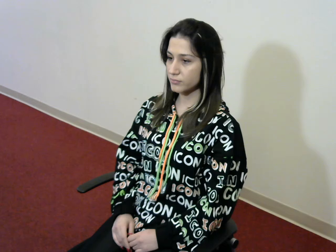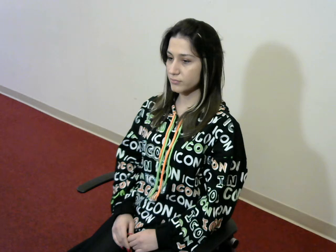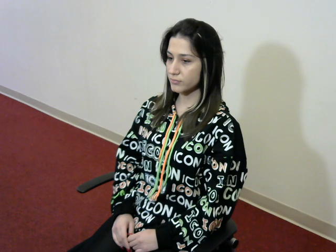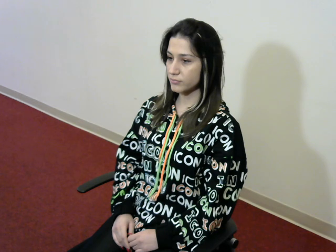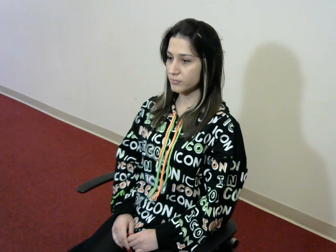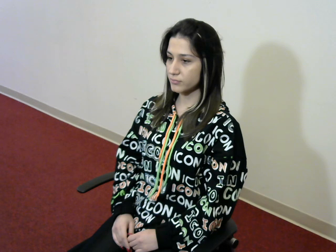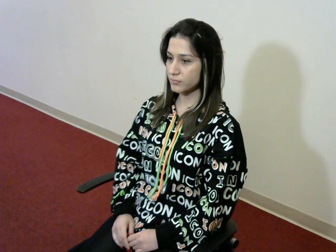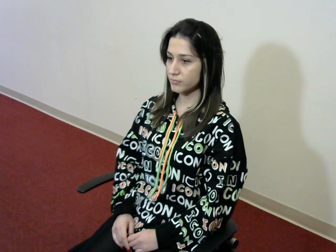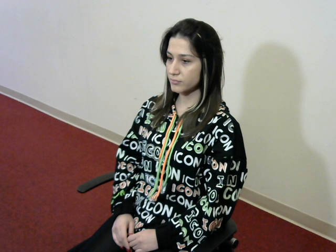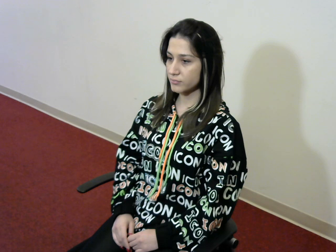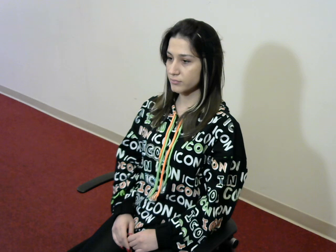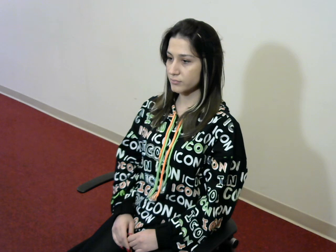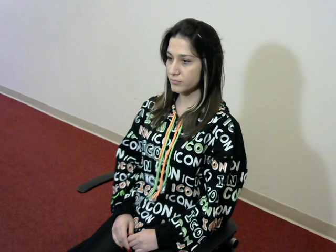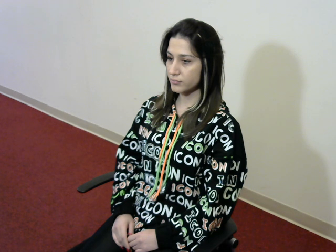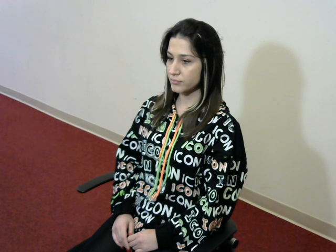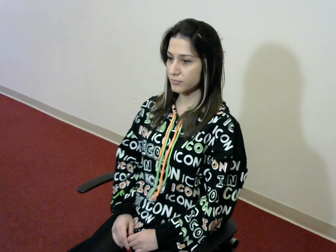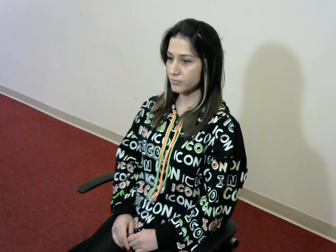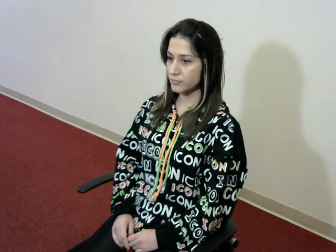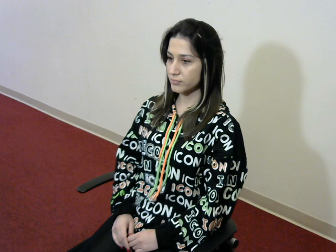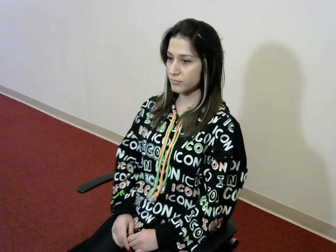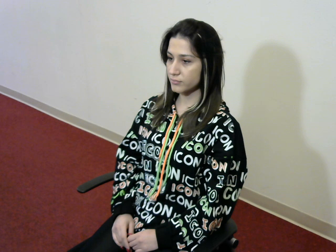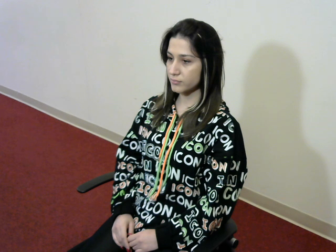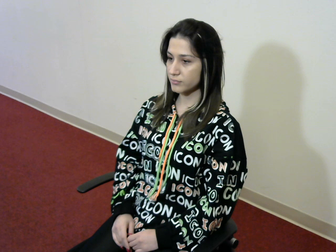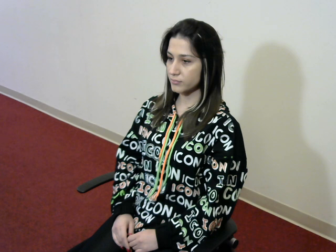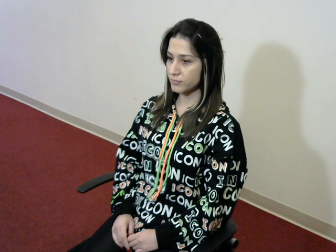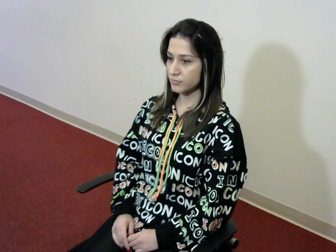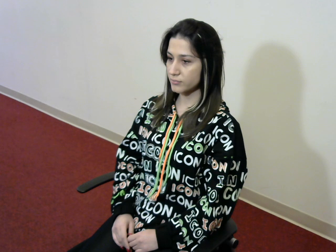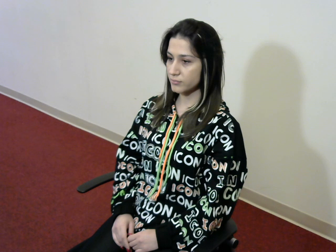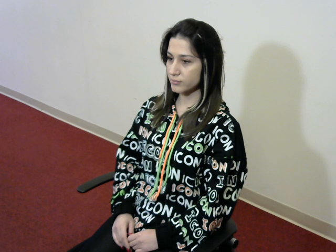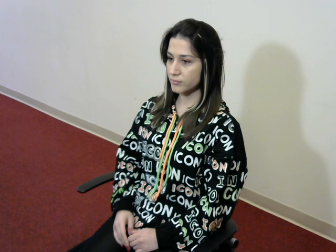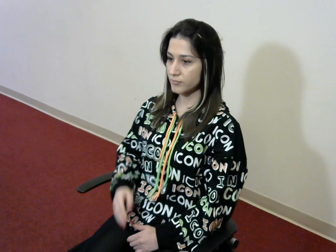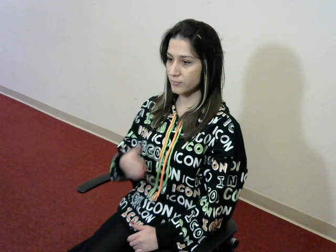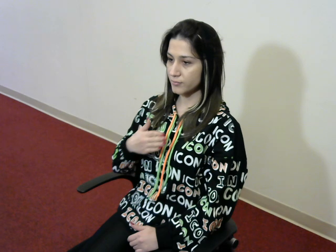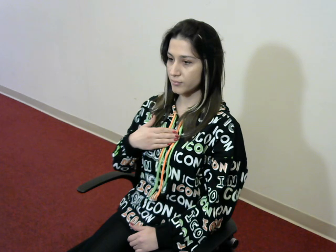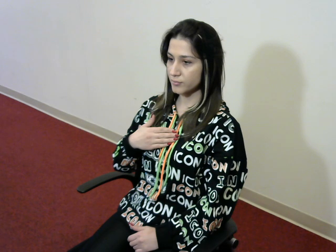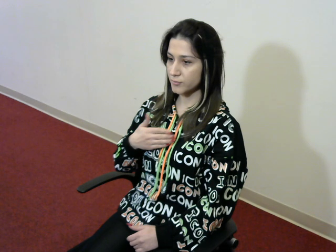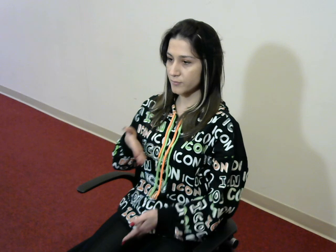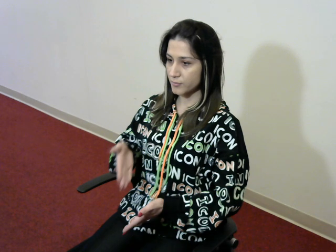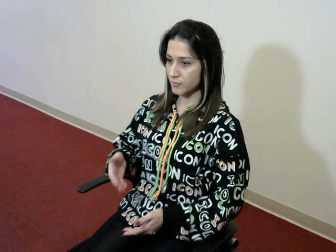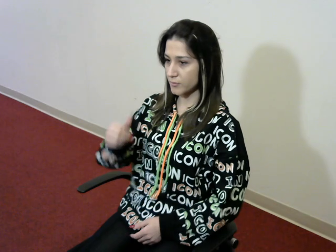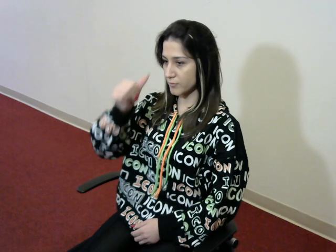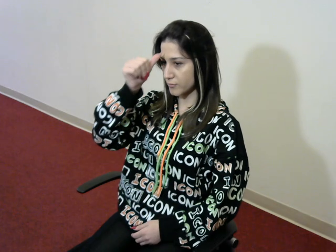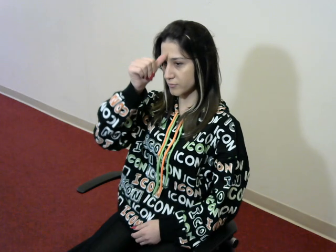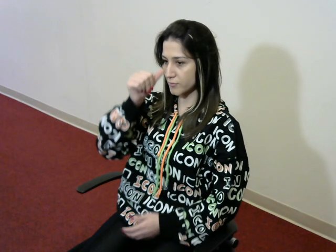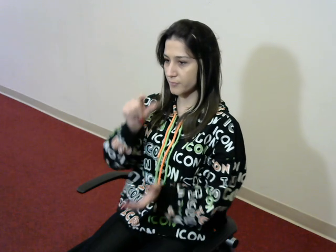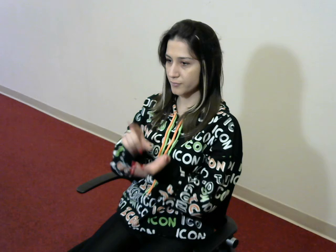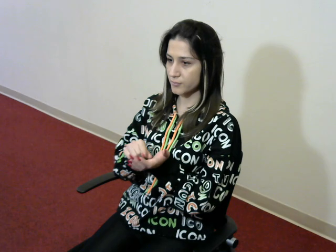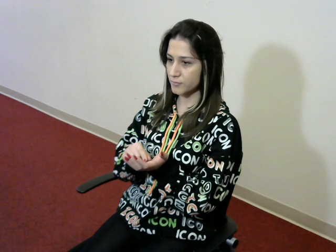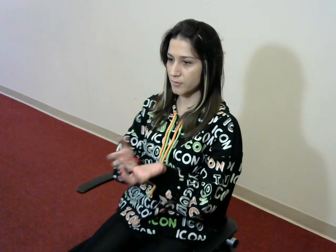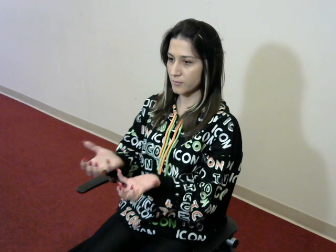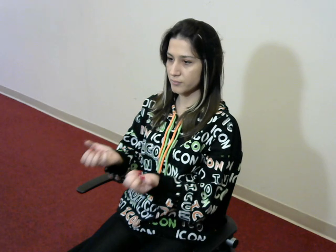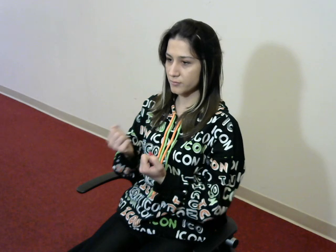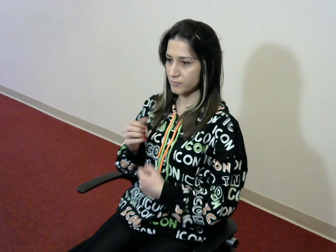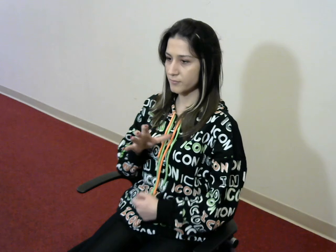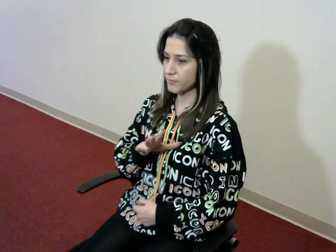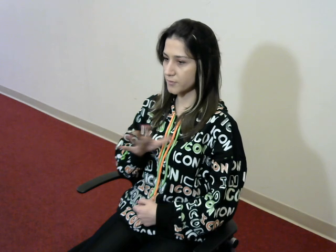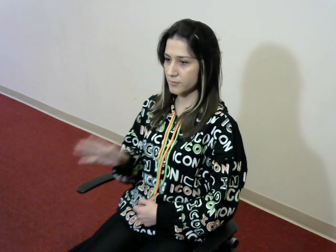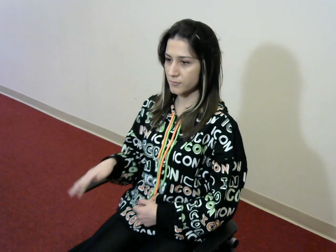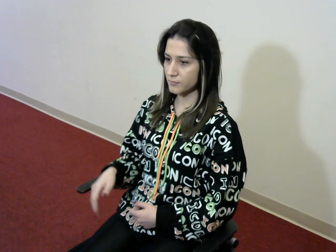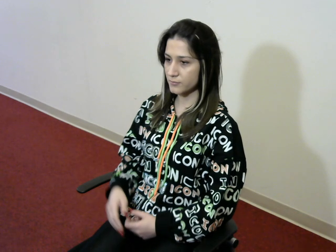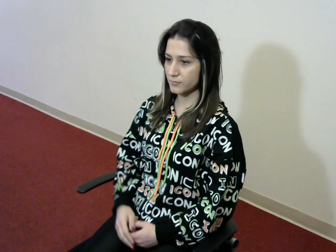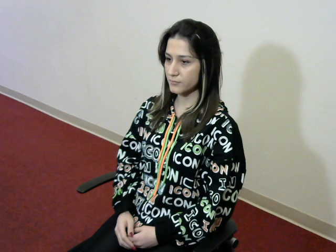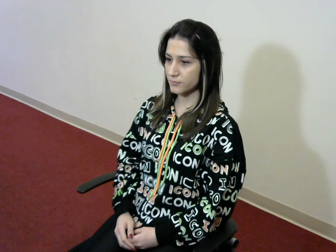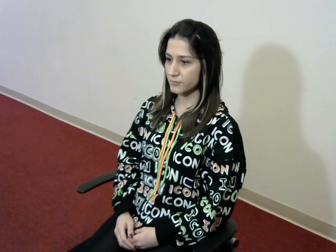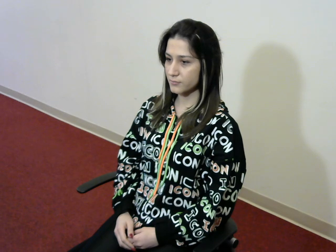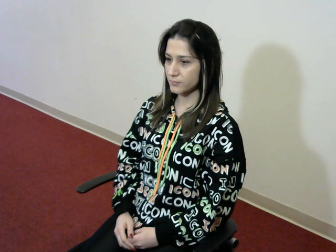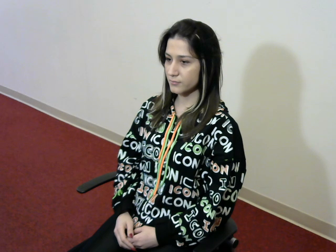Mən bu ay pensiya almamışam